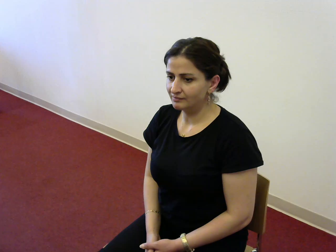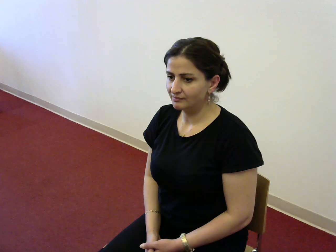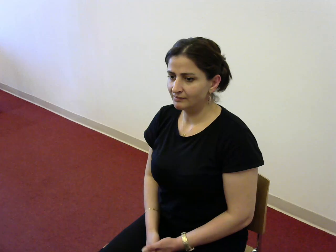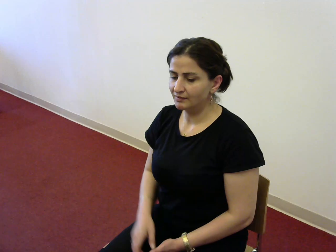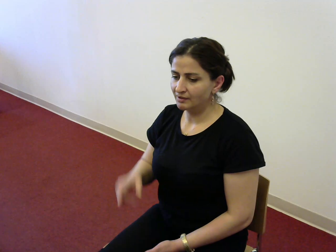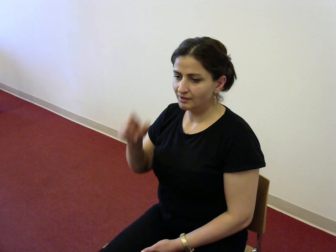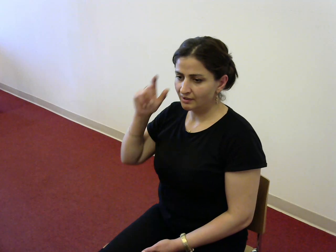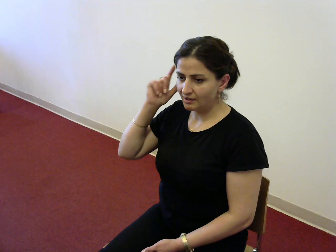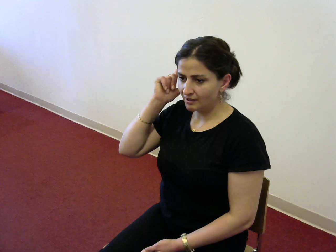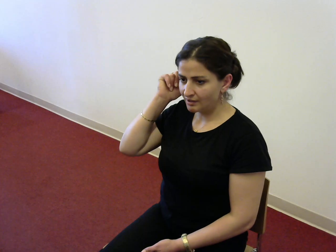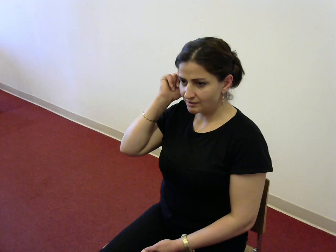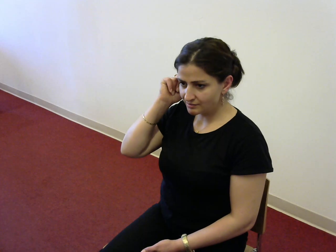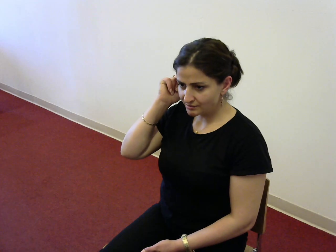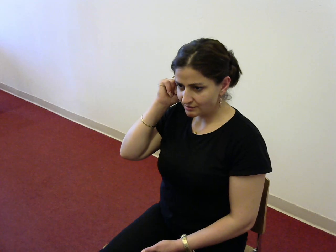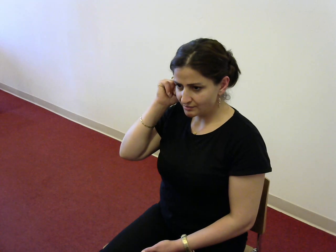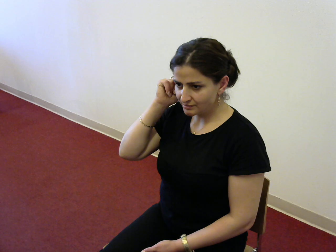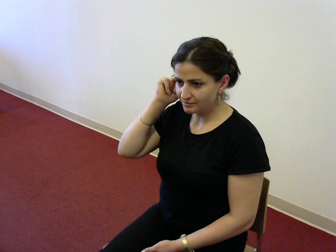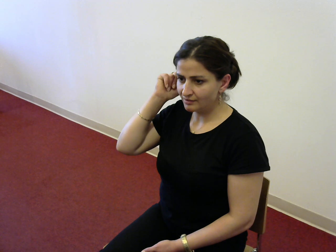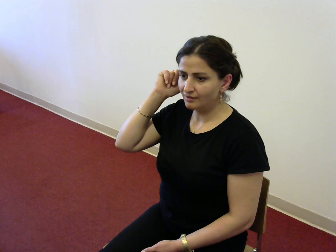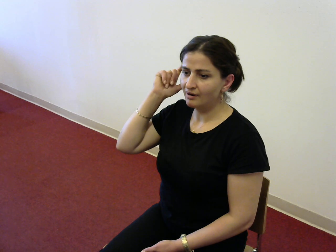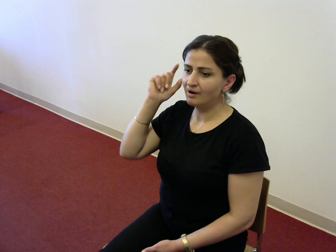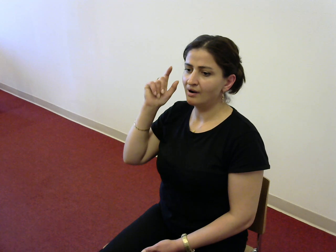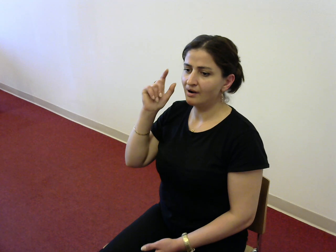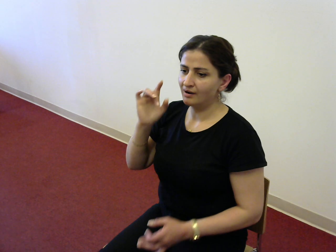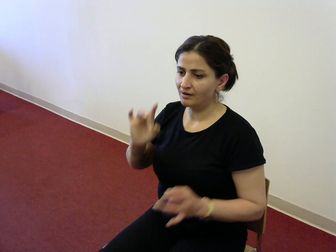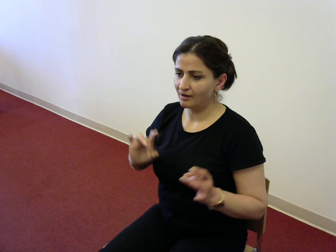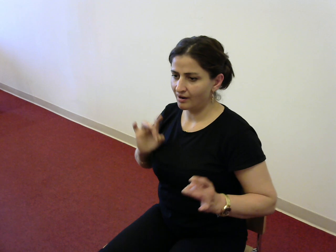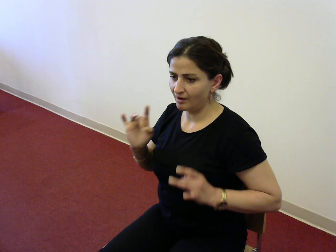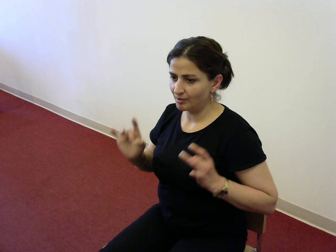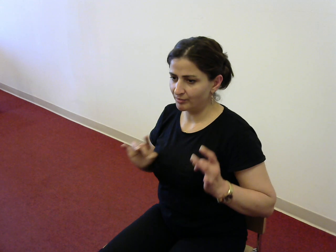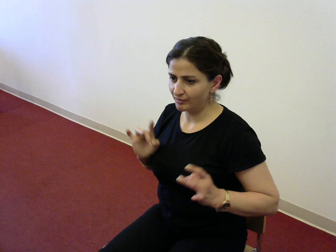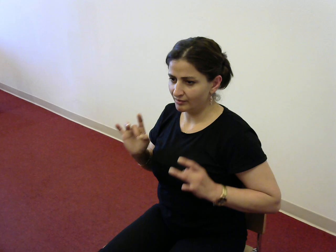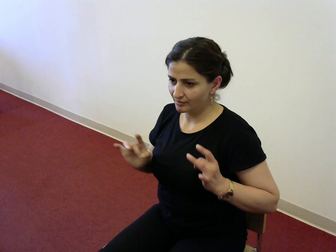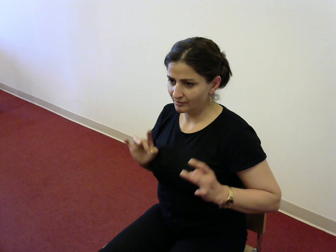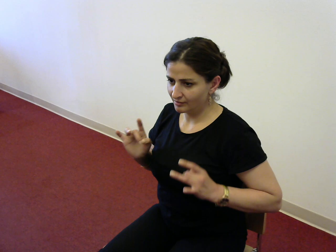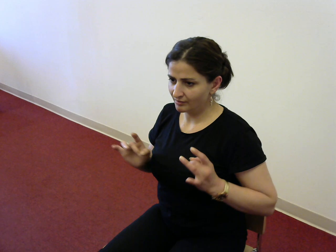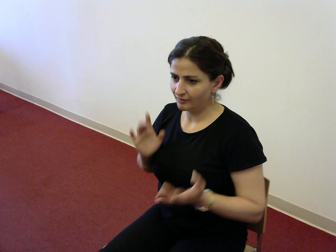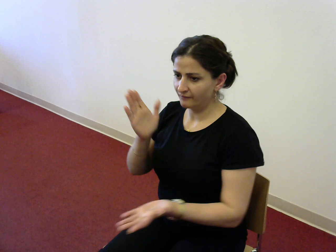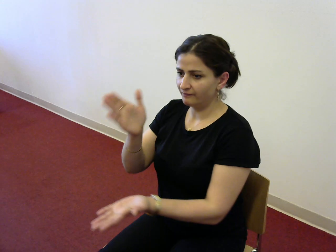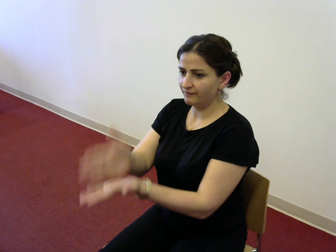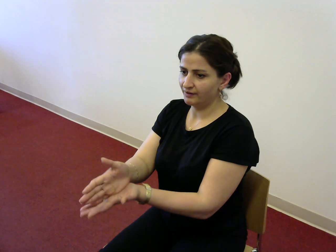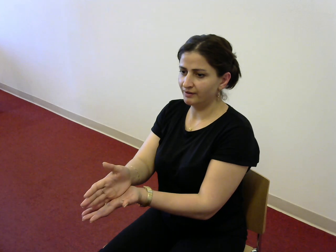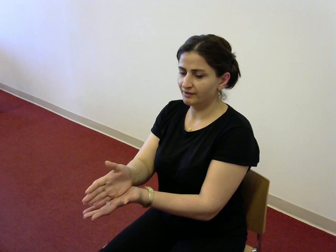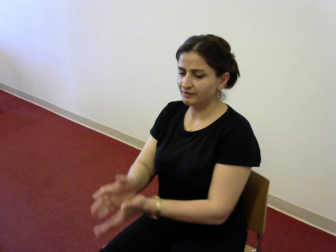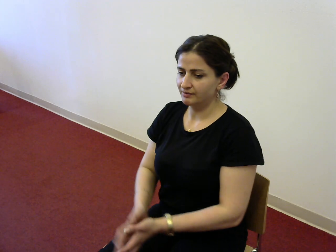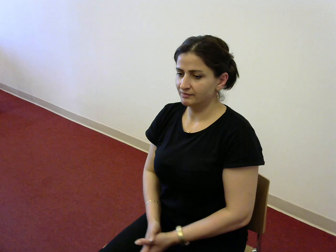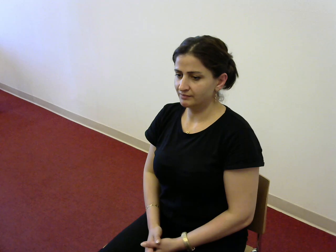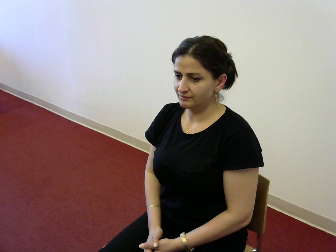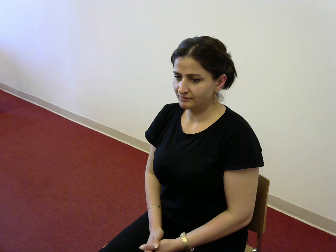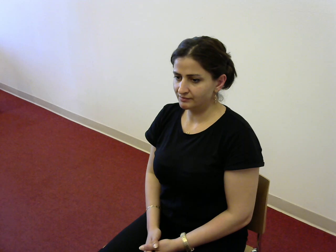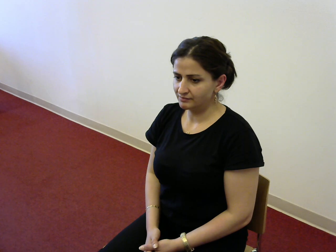Eşitmə aparatımın nasazlığı var